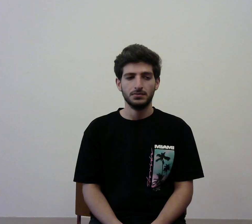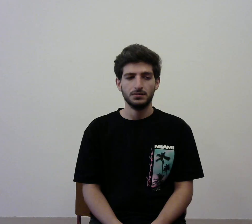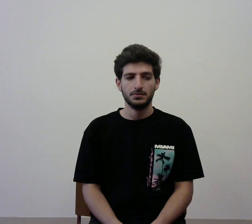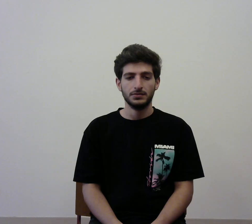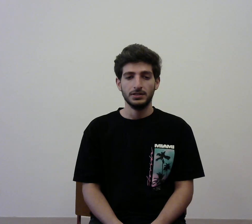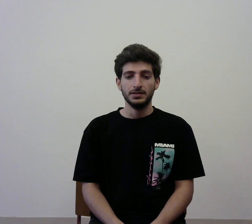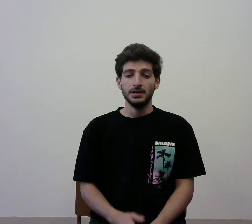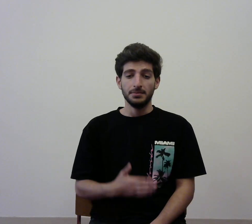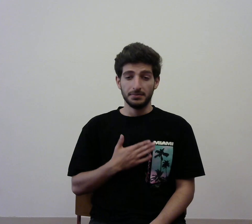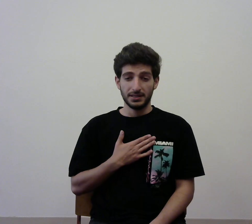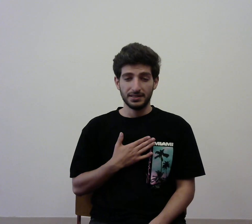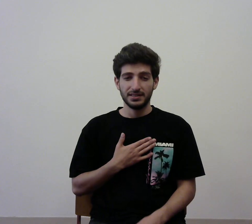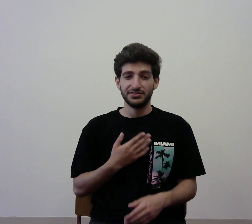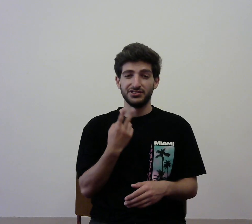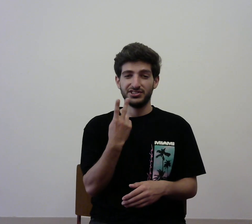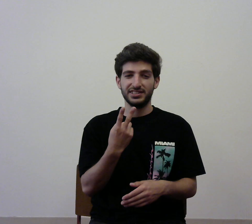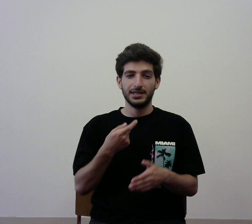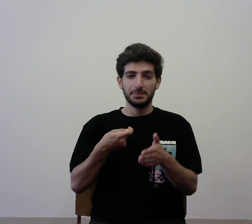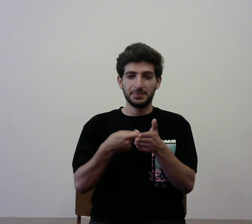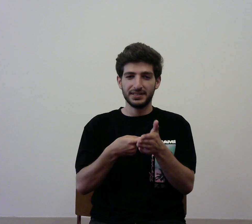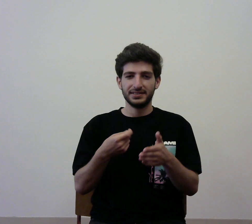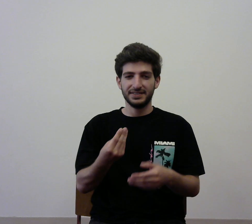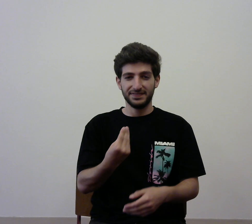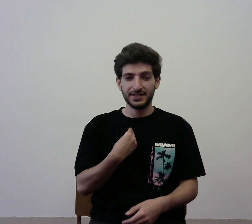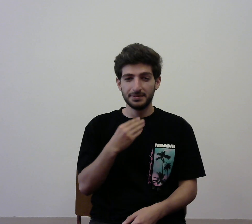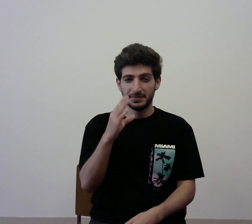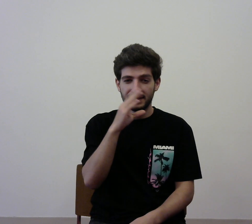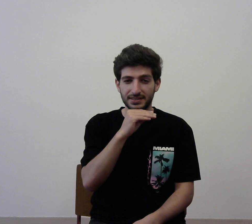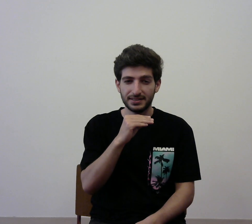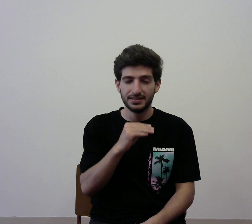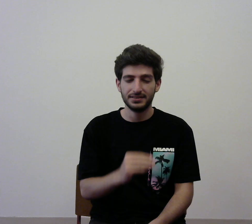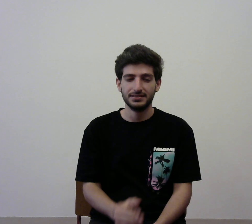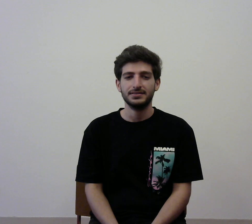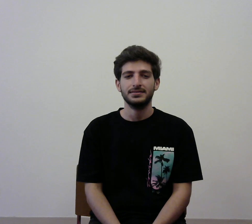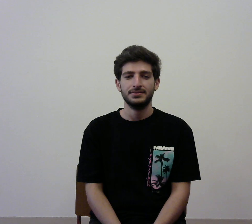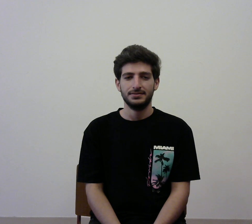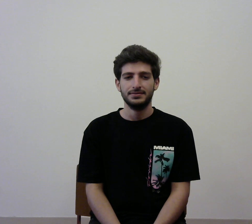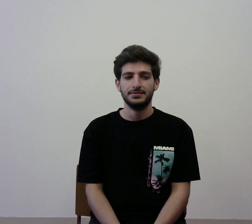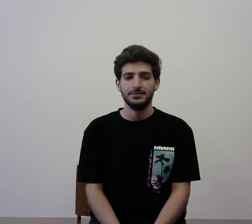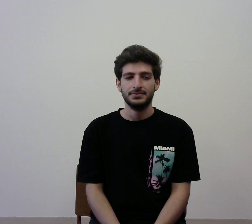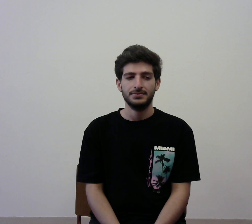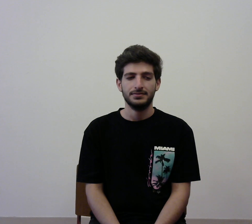Mənə 2 bilet verə bilərsinizmi?